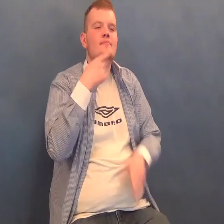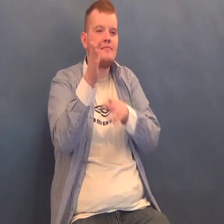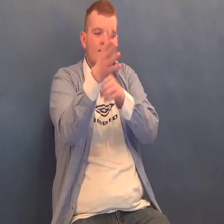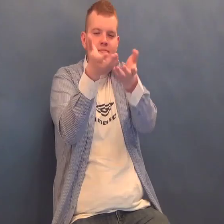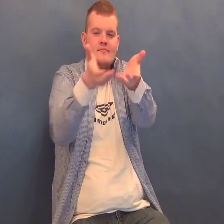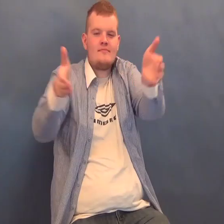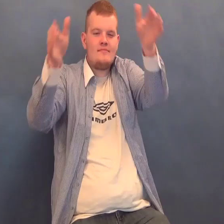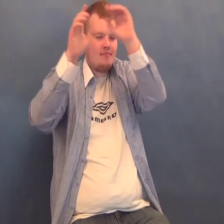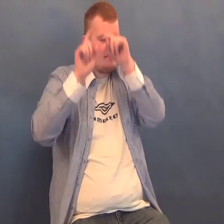Rybkę w takim okrągłym akwarium.